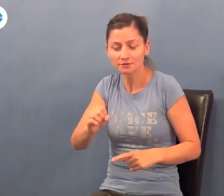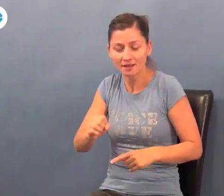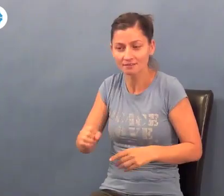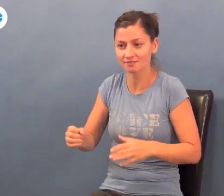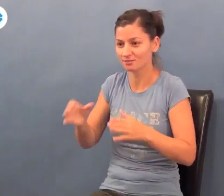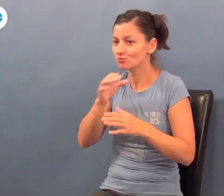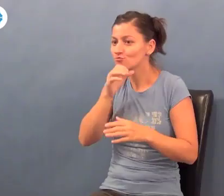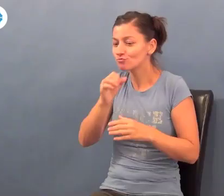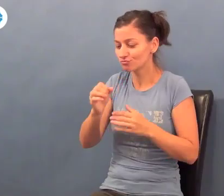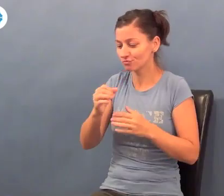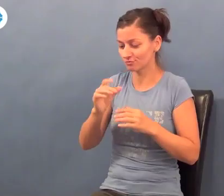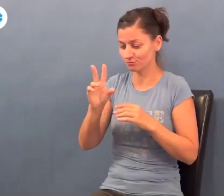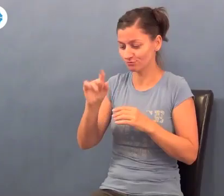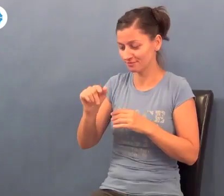Koza, K O Z A.